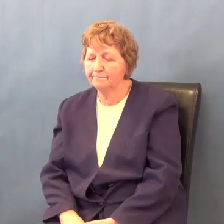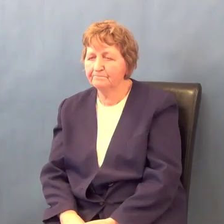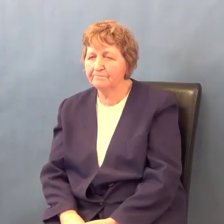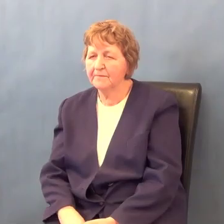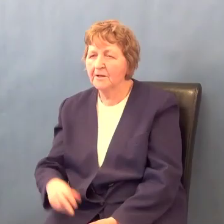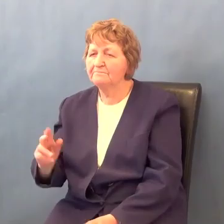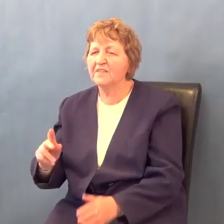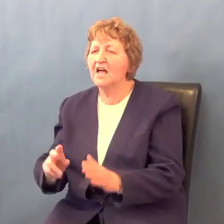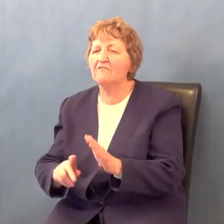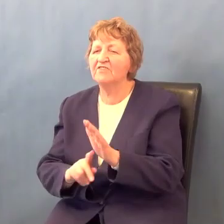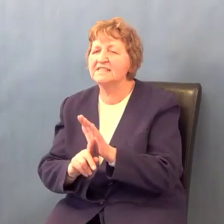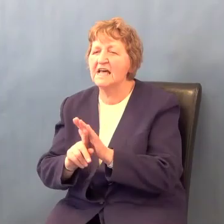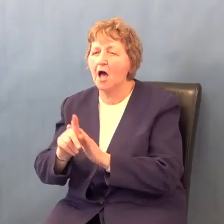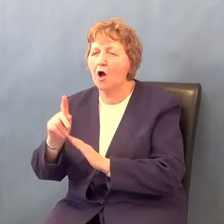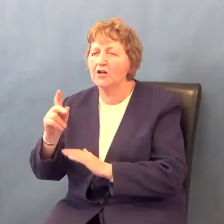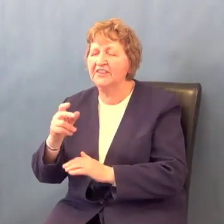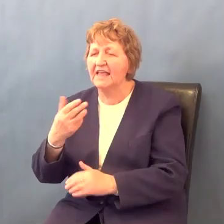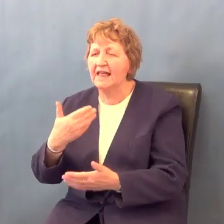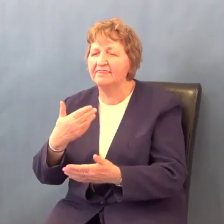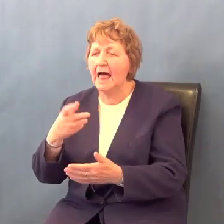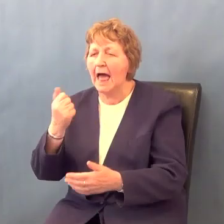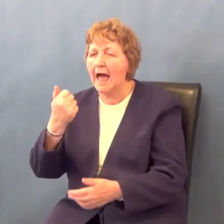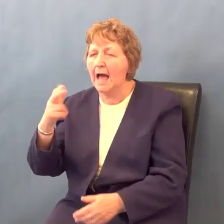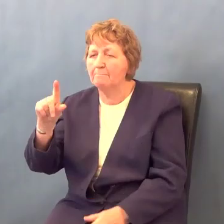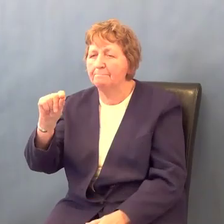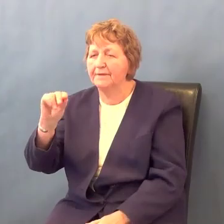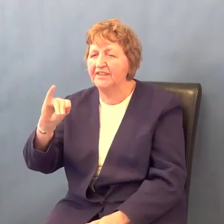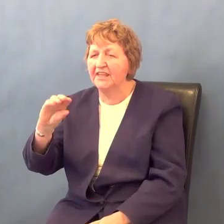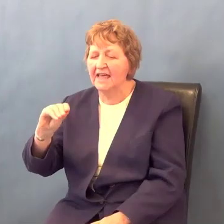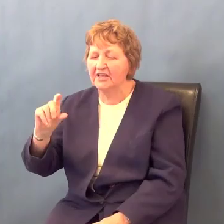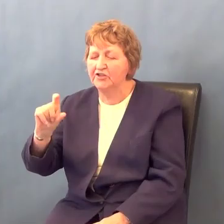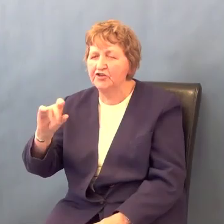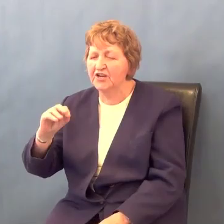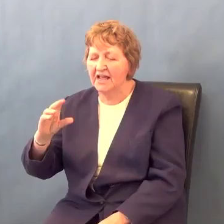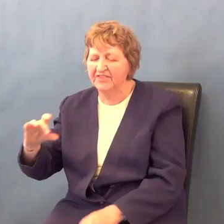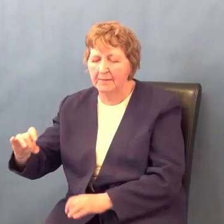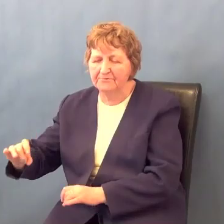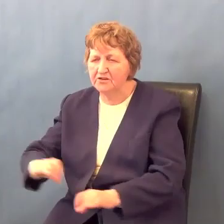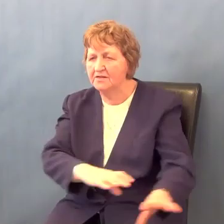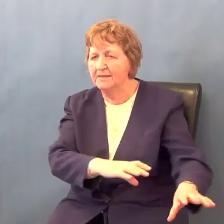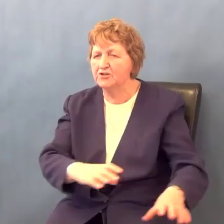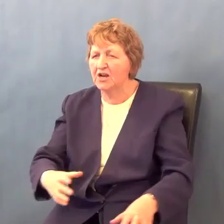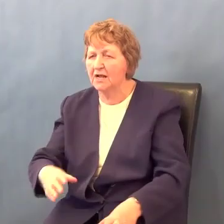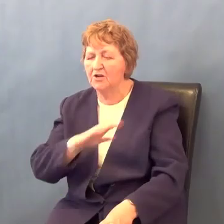Wysokie napięcie, nie przechodzić tędy, bo można umrzeć.